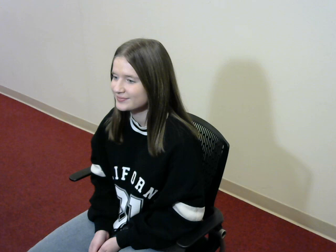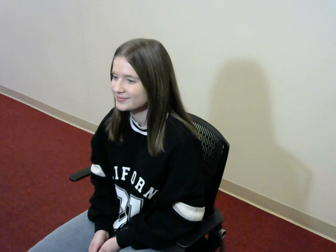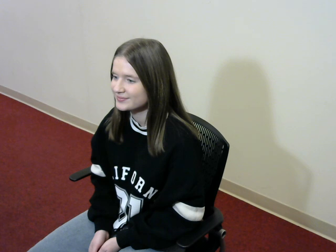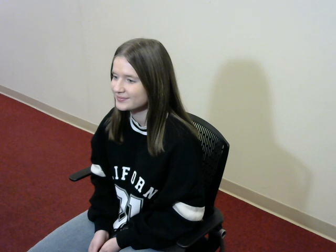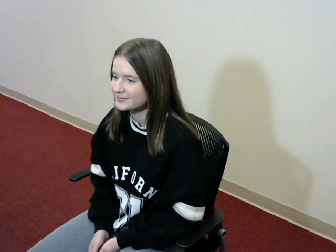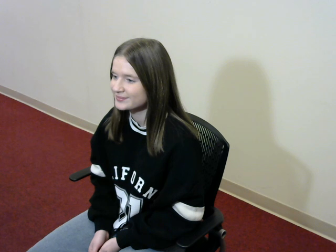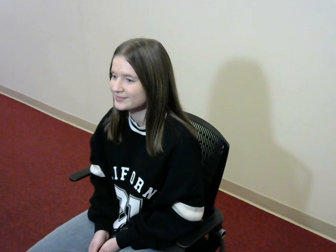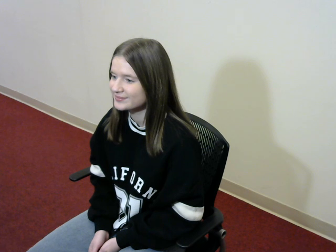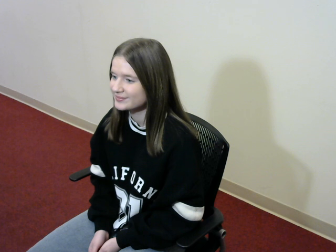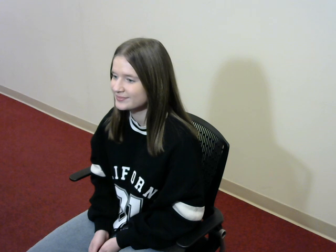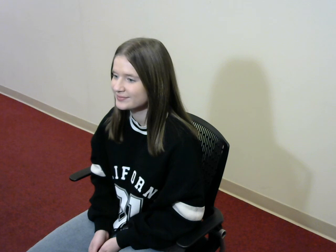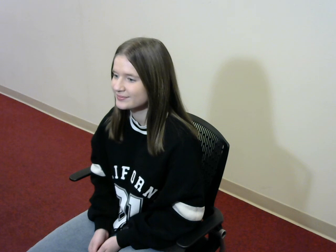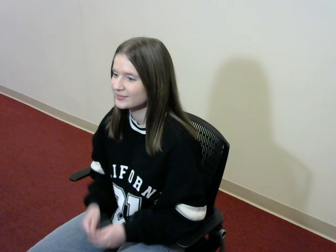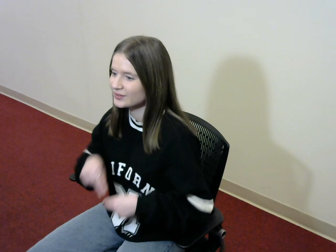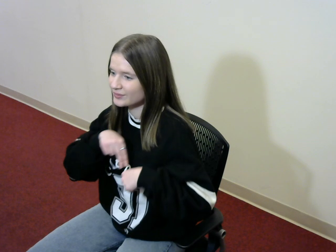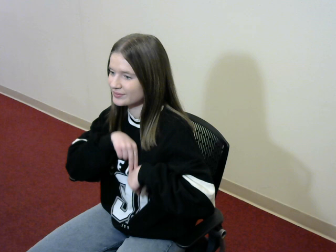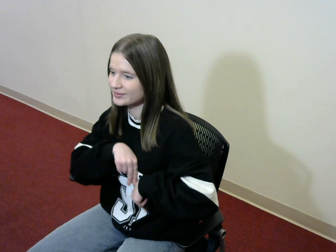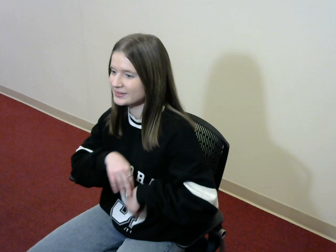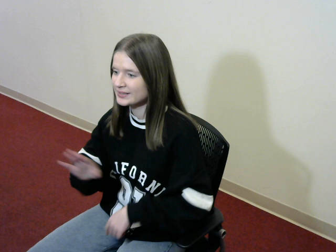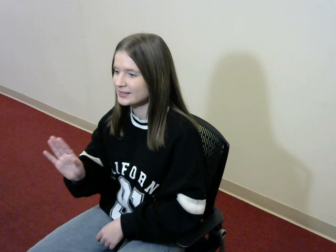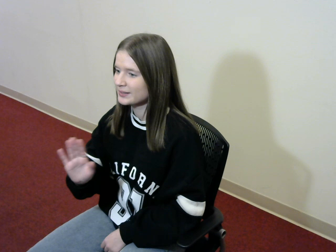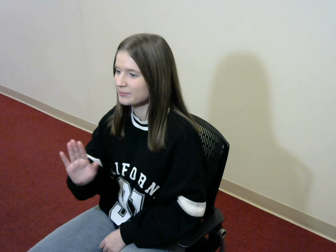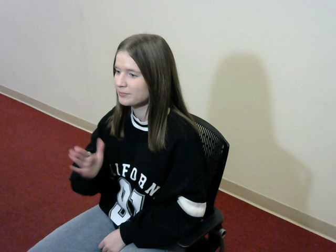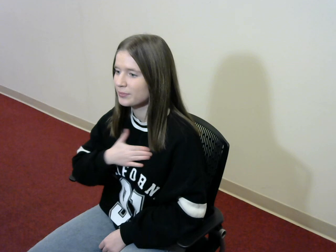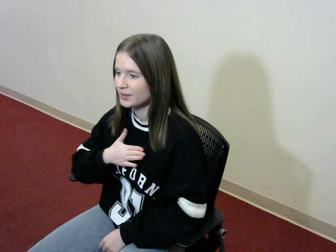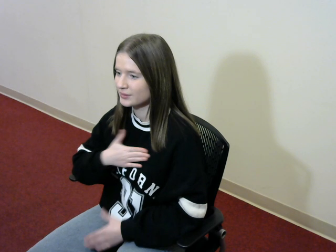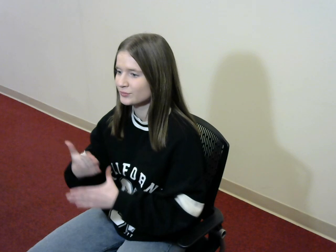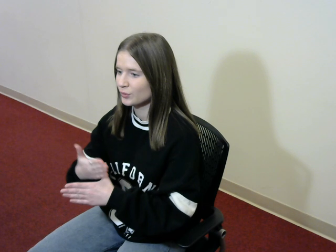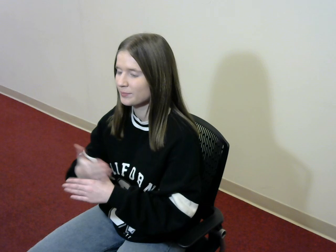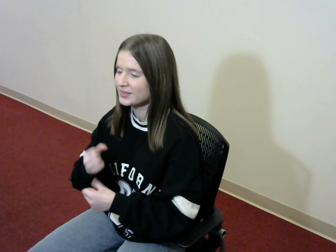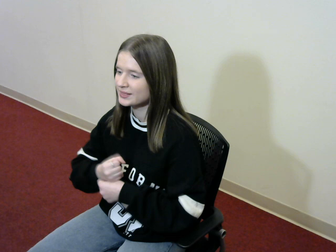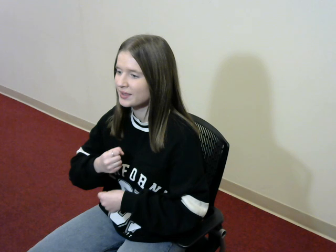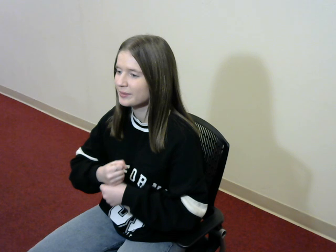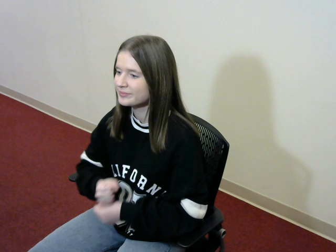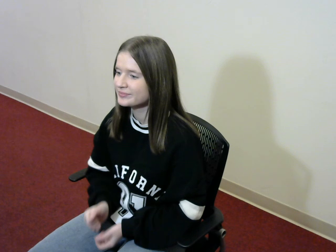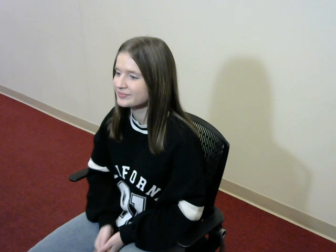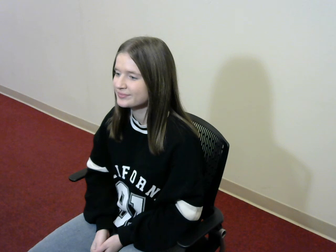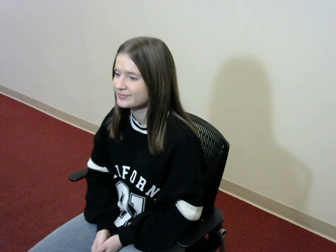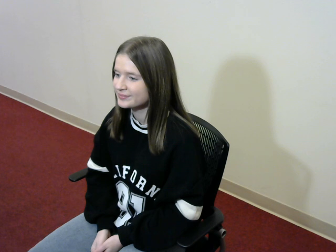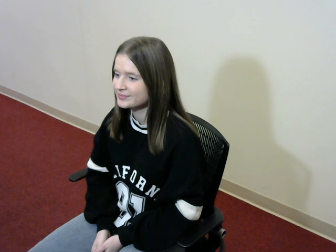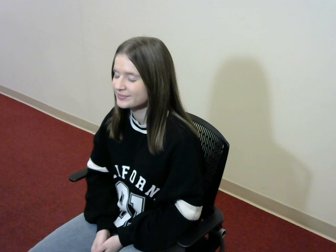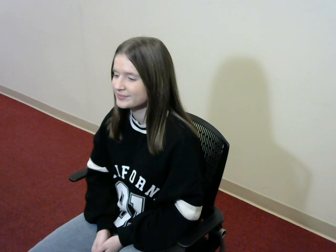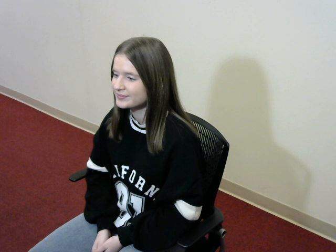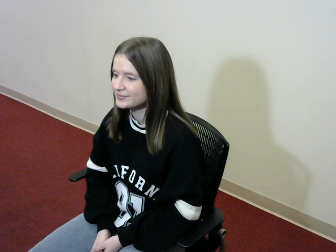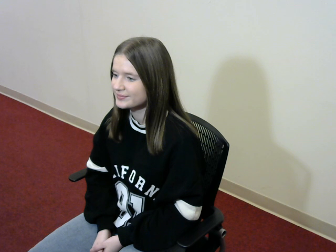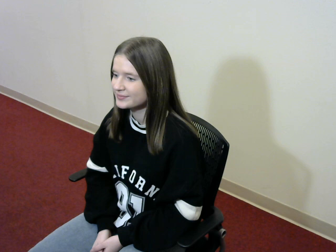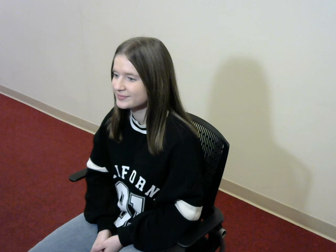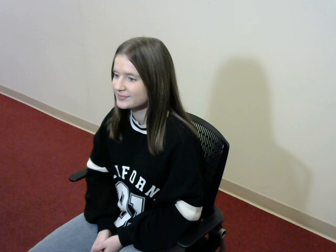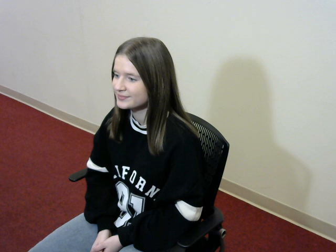Zəhmət olmasa, mənə kömək edin